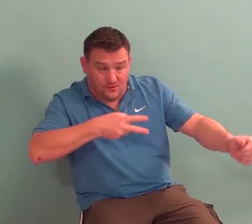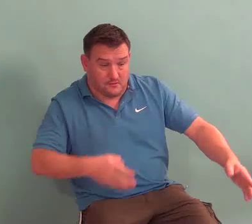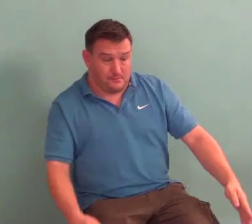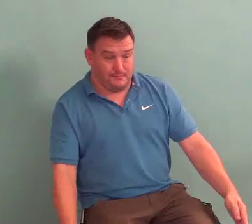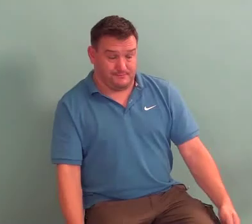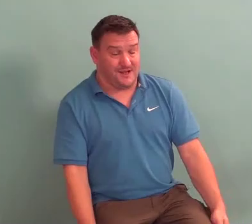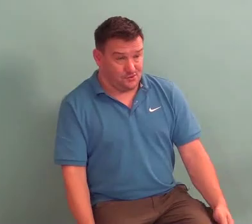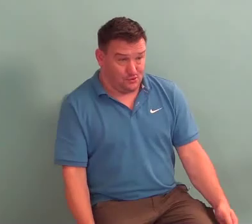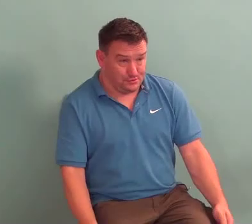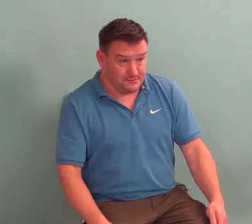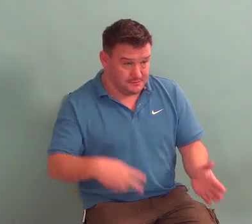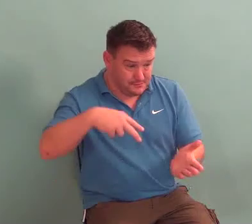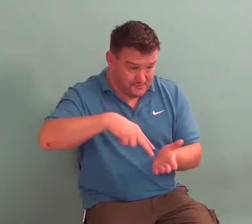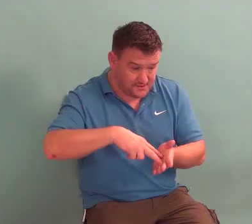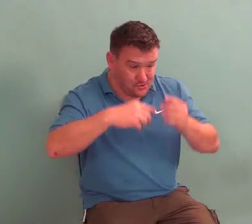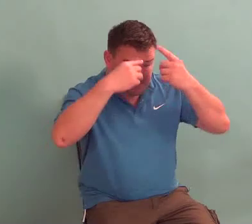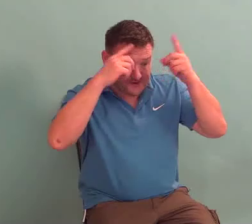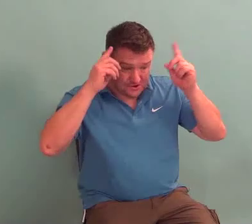Druga myszka stała na baczność.